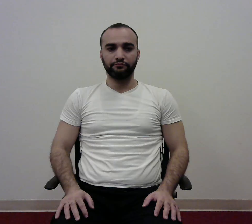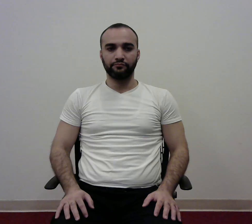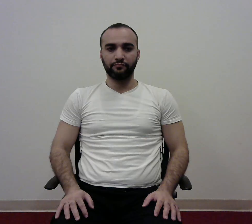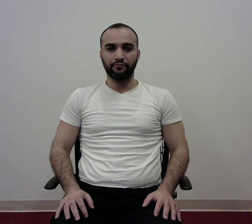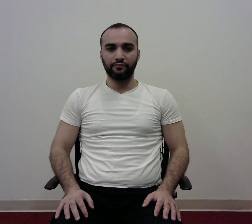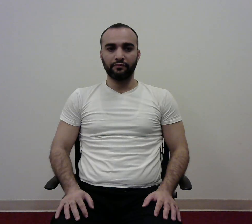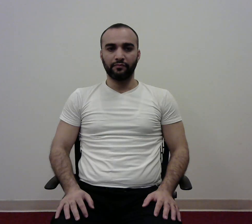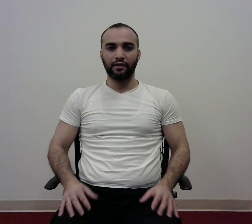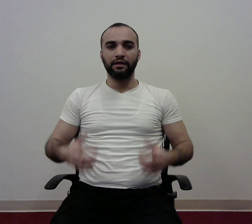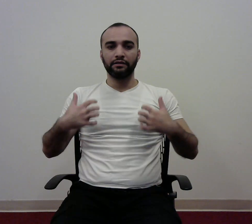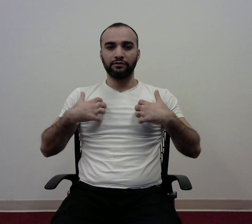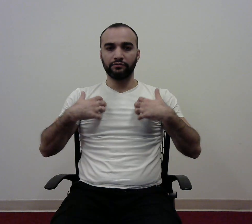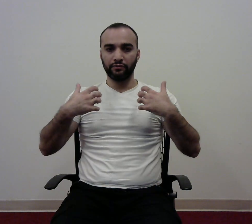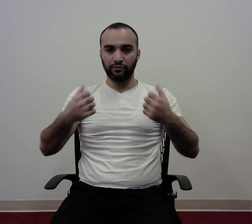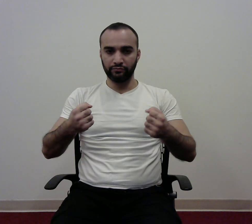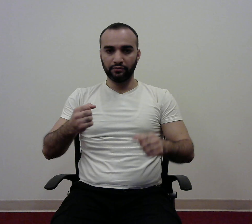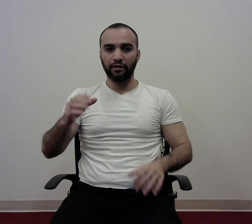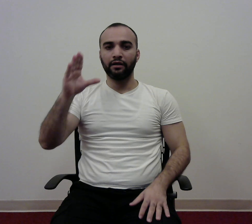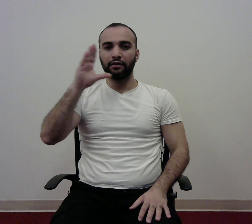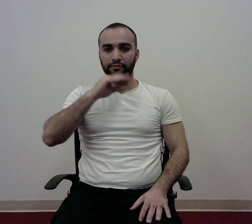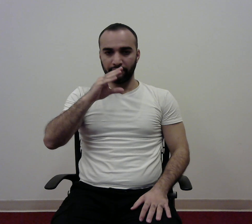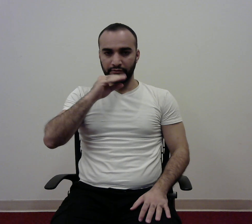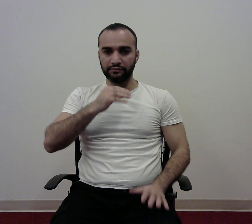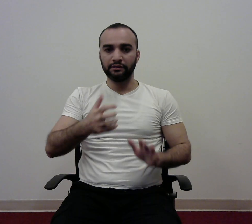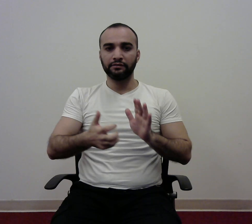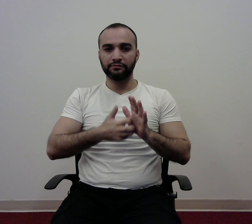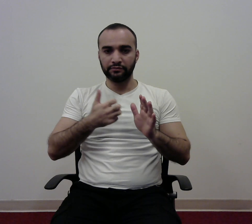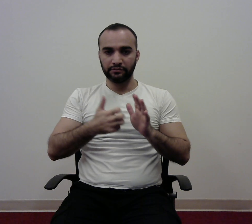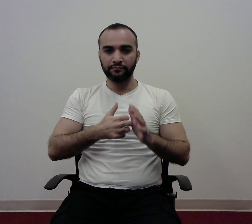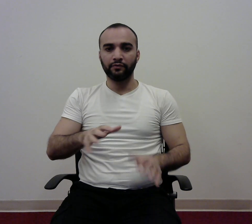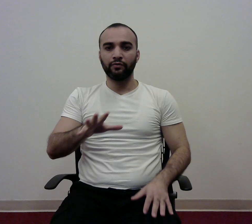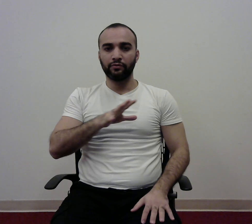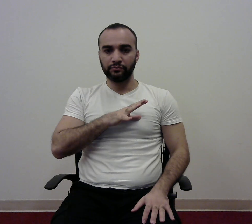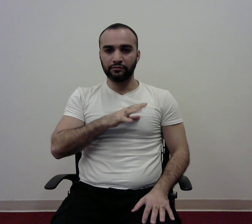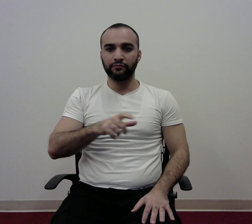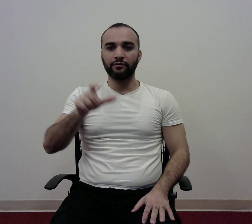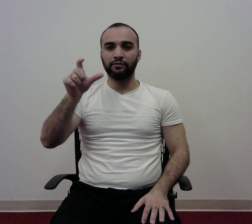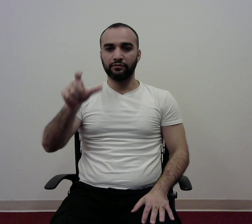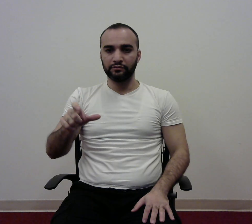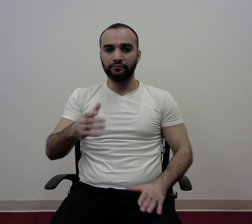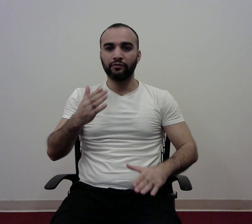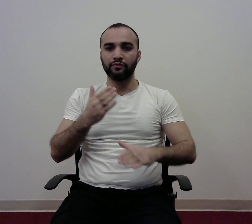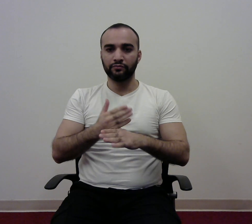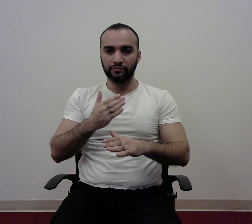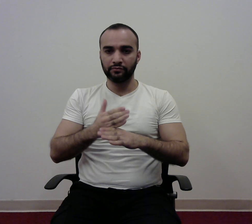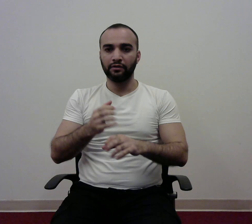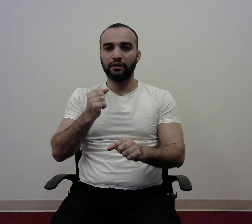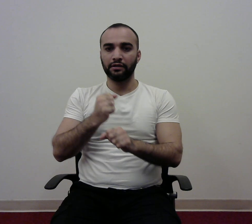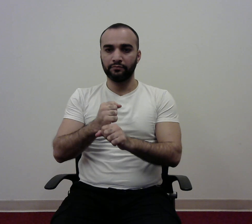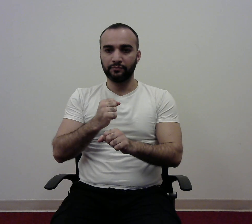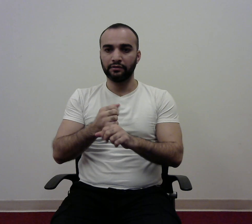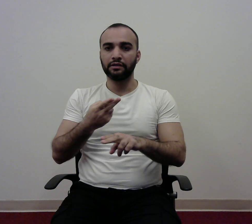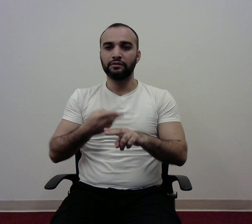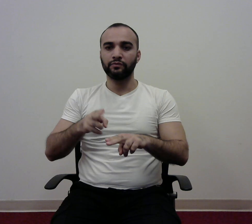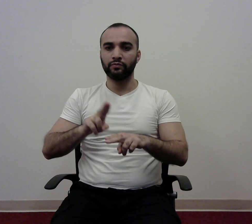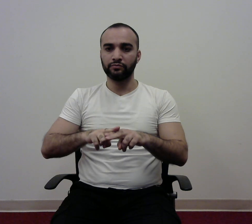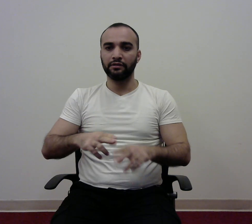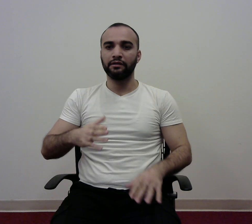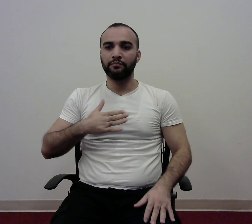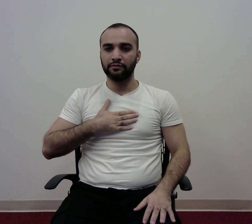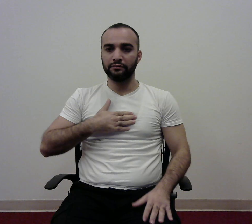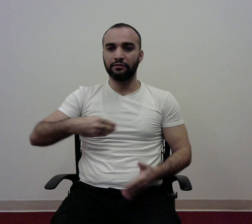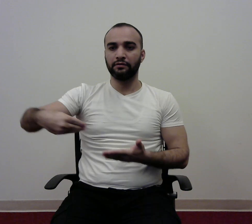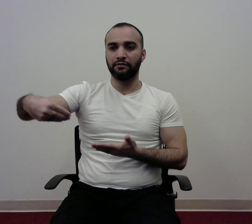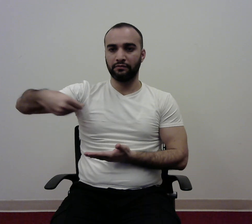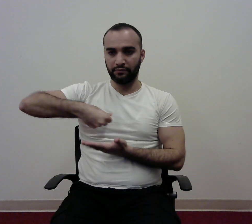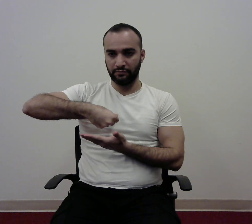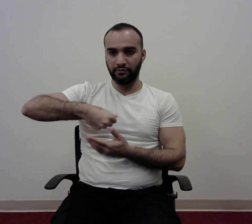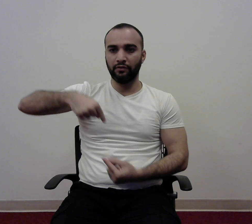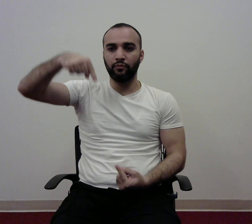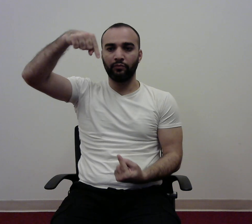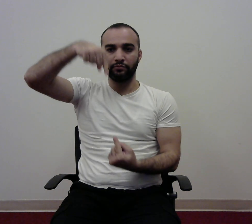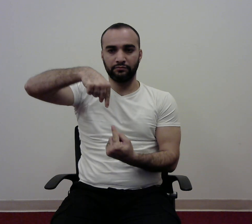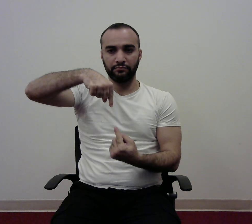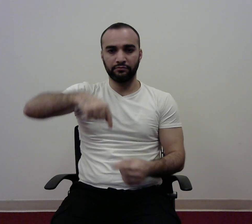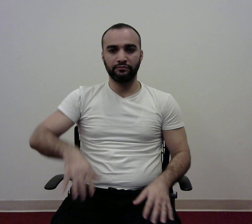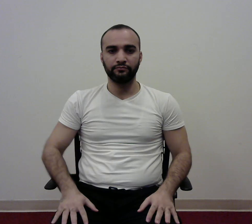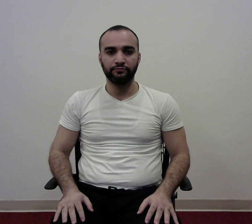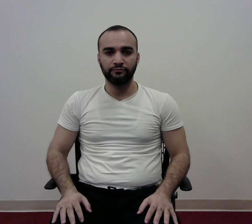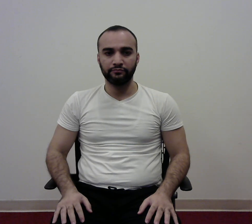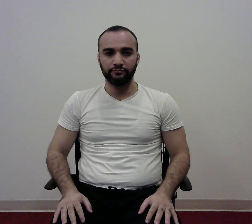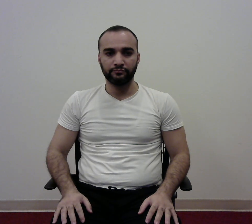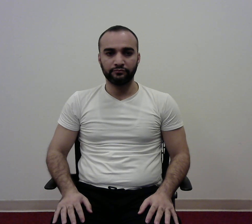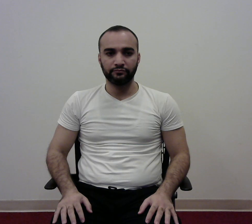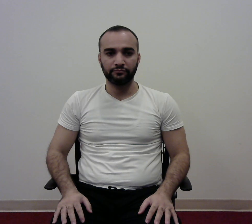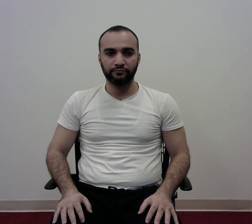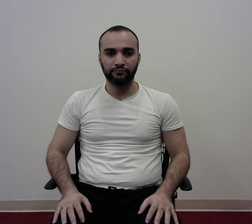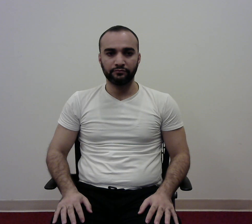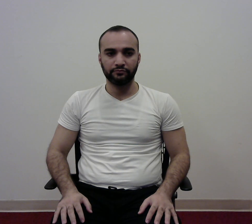Sağlamlıq imkanı məhdud olan şəxsə kömək etdiyimə görə mənə ödəniş düşürmü?